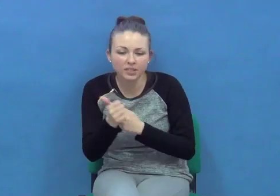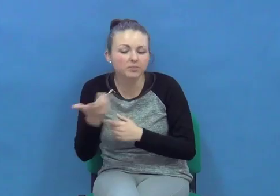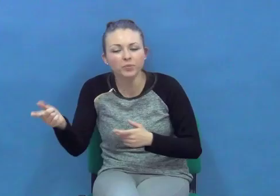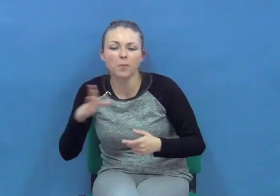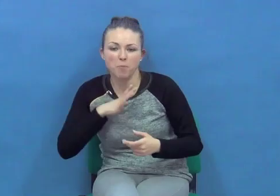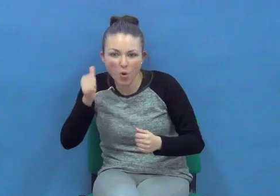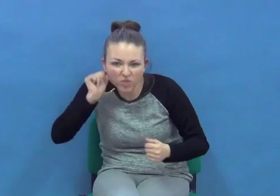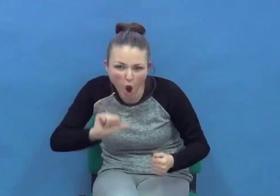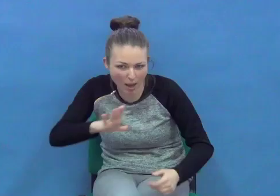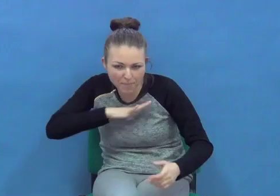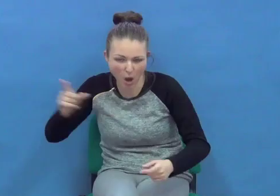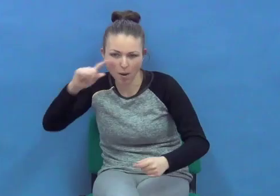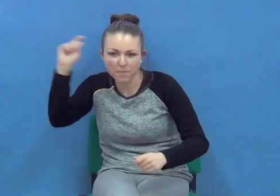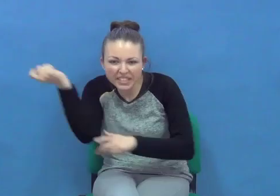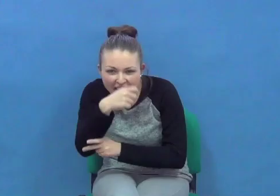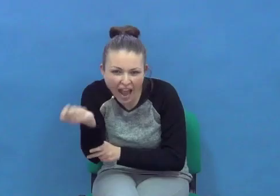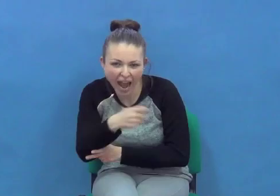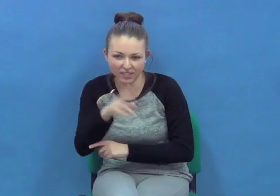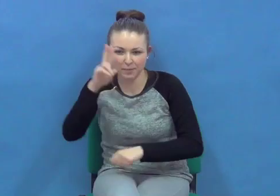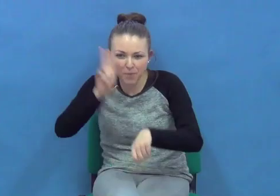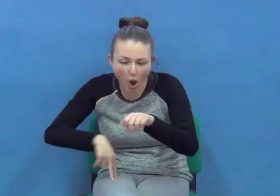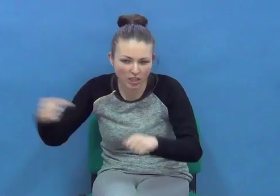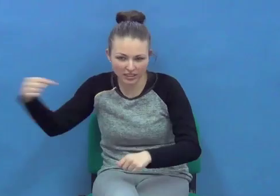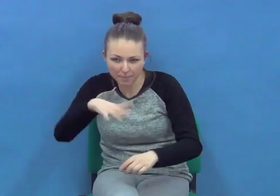Zaczęli mu opowiadać, że wczoraj była straż i policja.